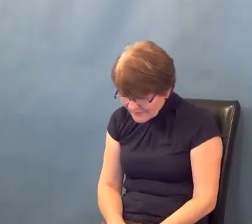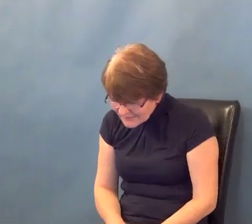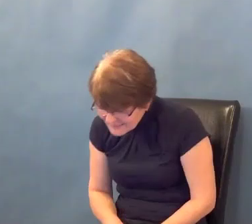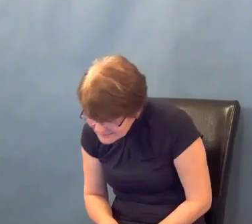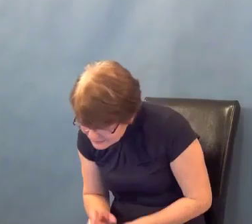Co to jest?